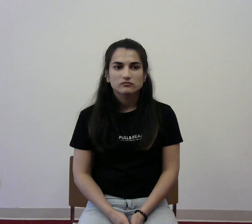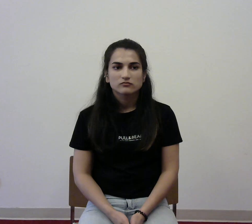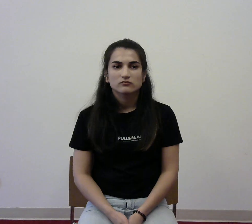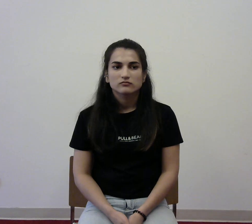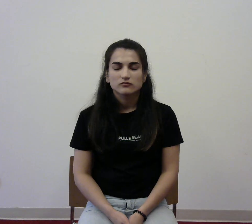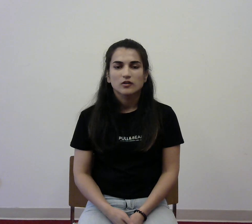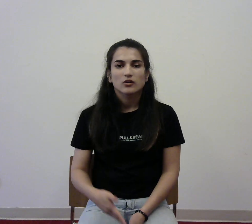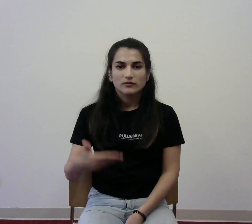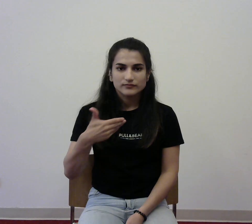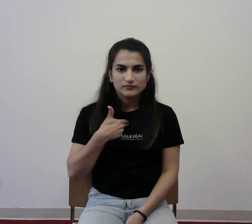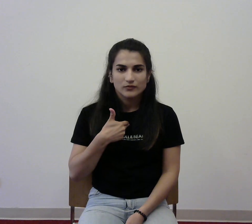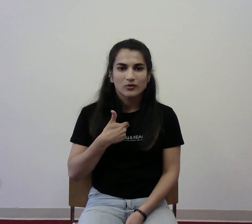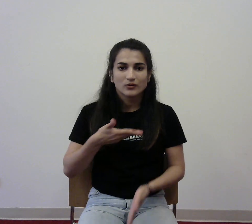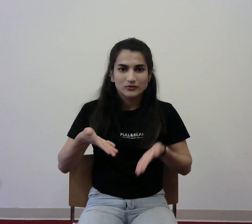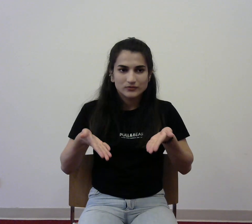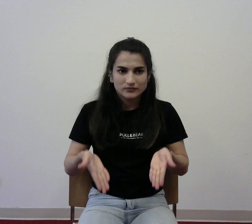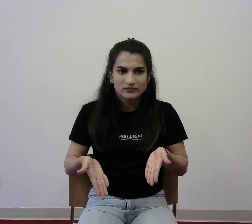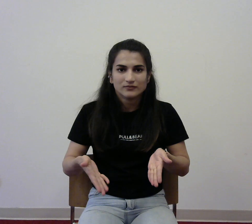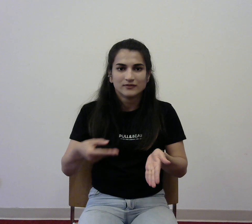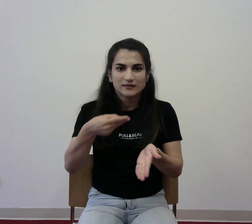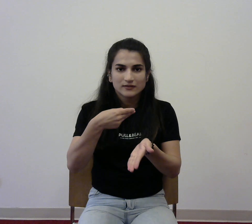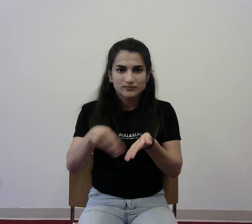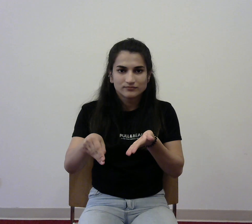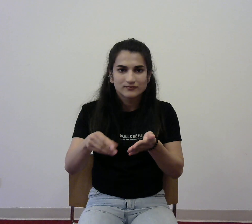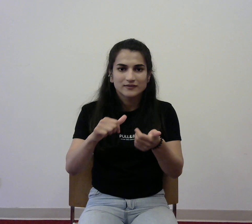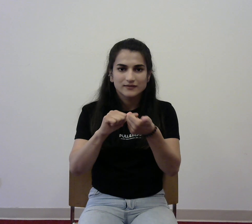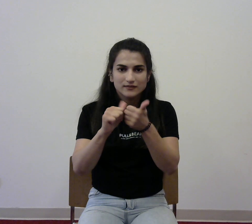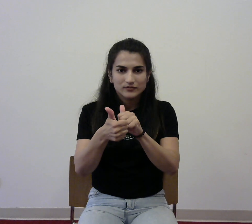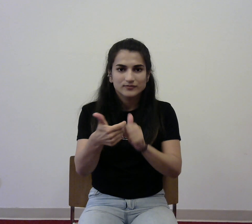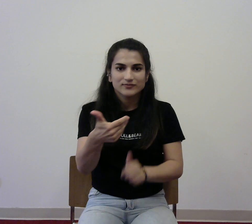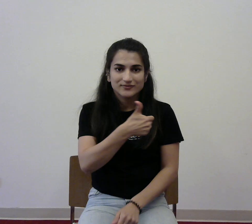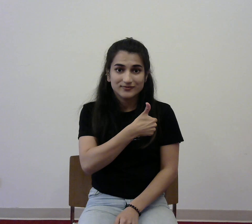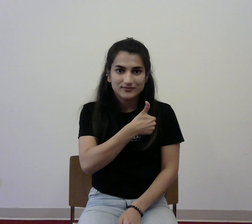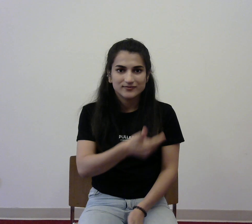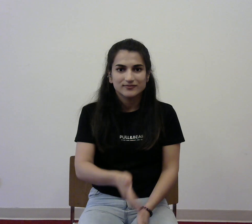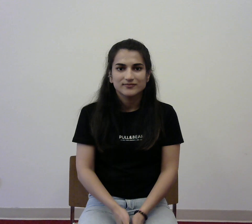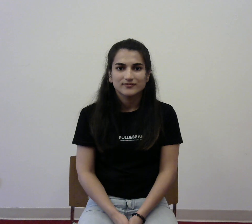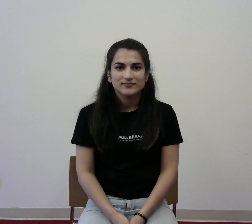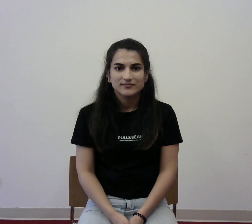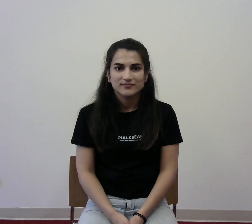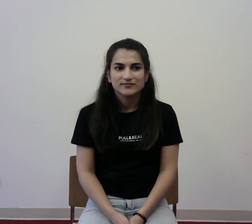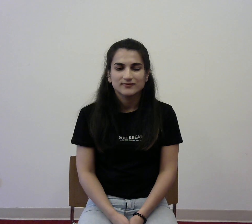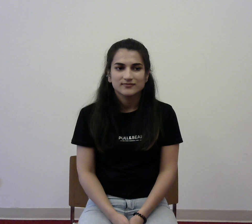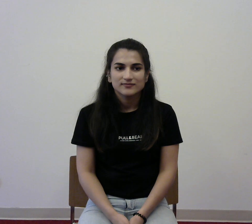Mən buradan aldıqlarımı dəyişmək istəyirəm